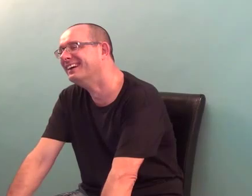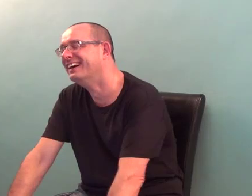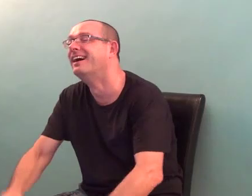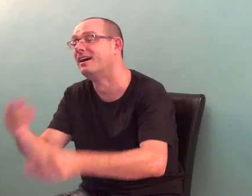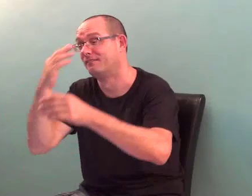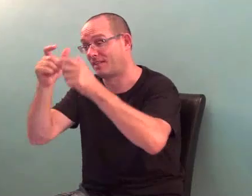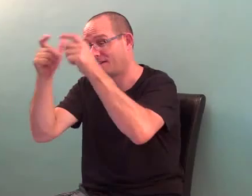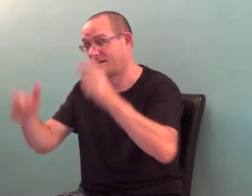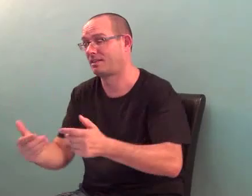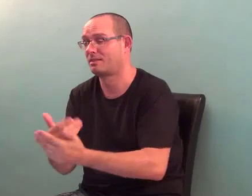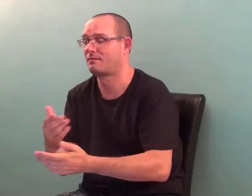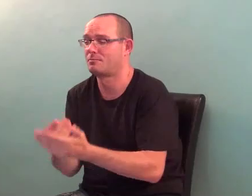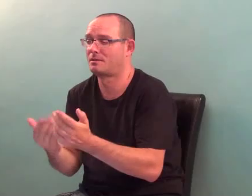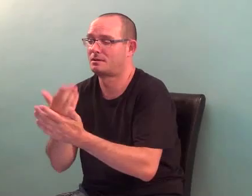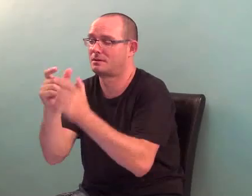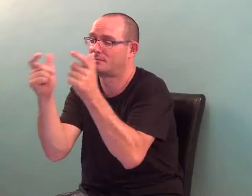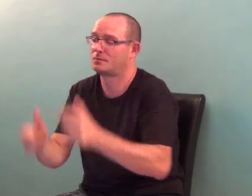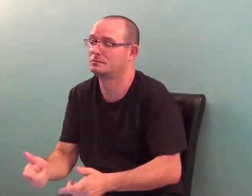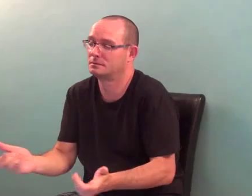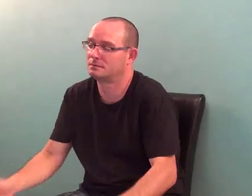Widzę, że jest nowy karton, ciągle coś nowego jest.